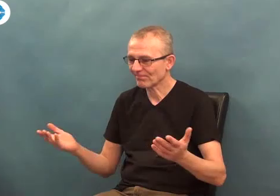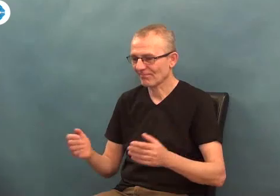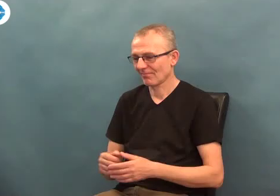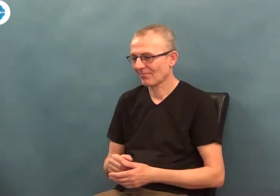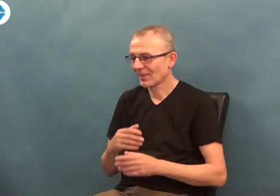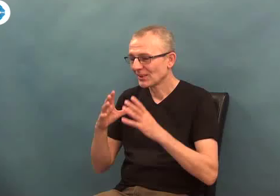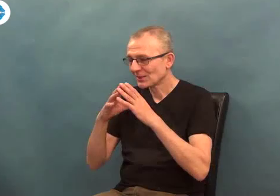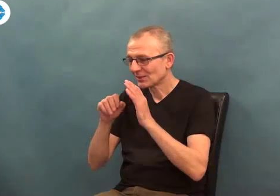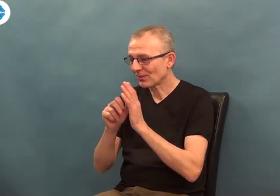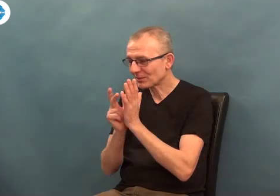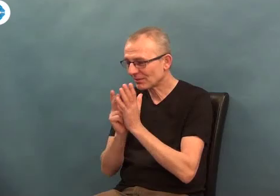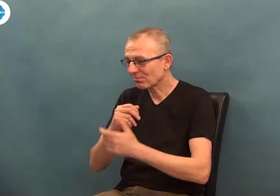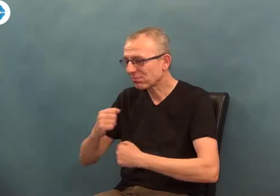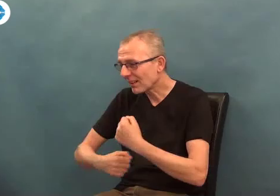Od dziesiątej do osiemnastej pracuję.